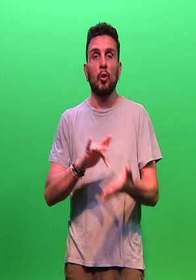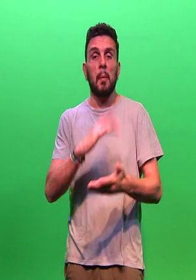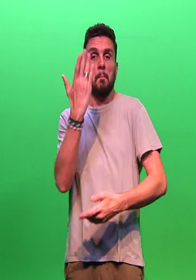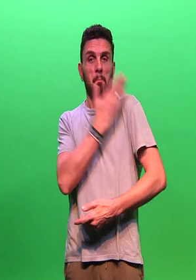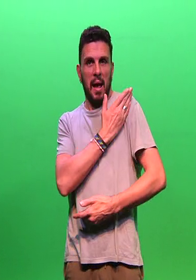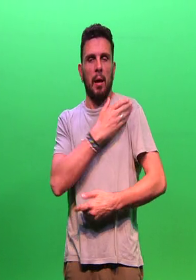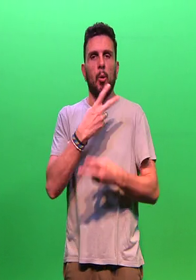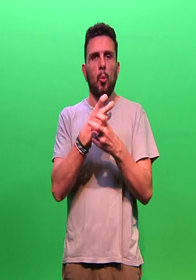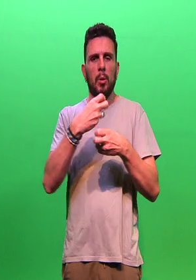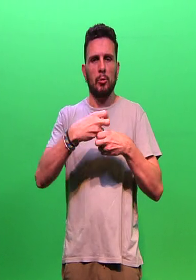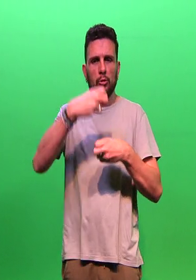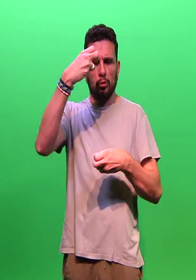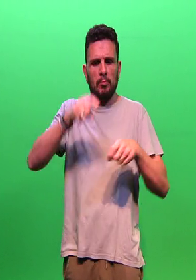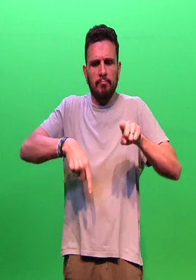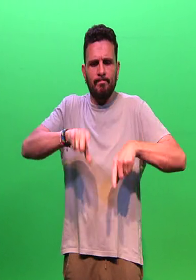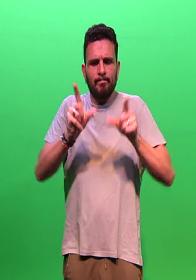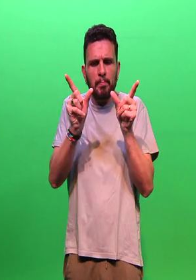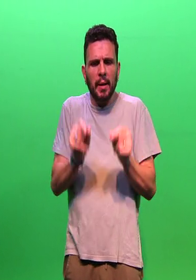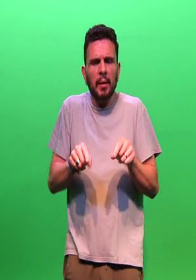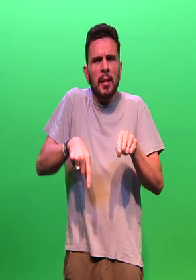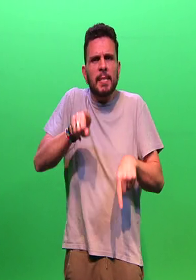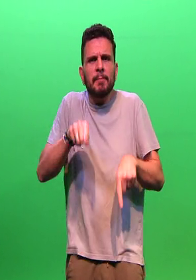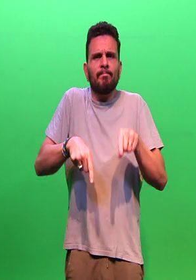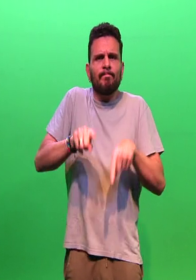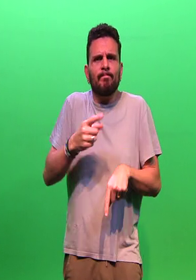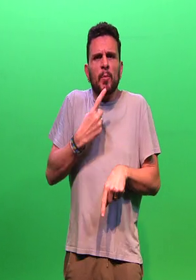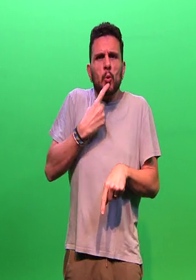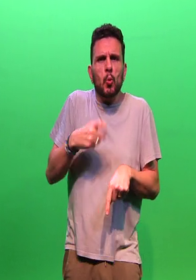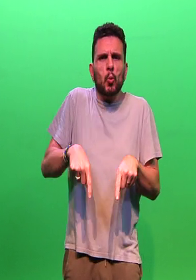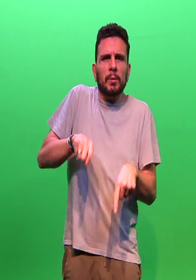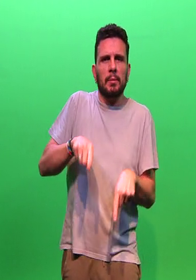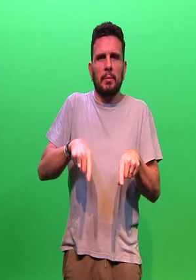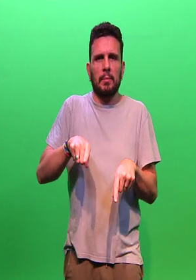Em vaig donar un cop a l'espatlla, em va anar pels ossos de la columna vertebral, les cames i els peus, i em costa moure els peus.